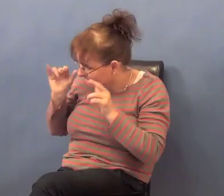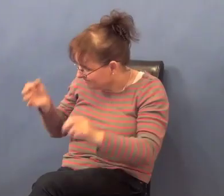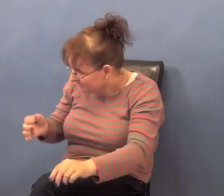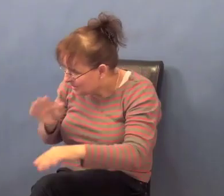Dobrze?